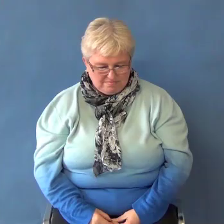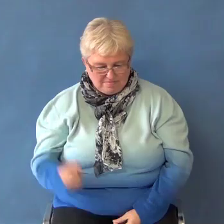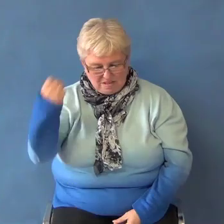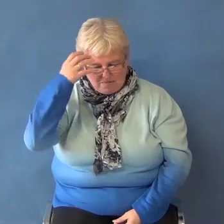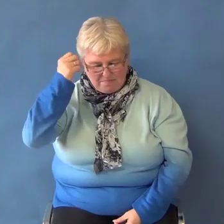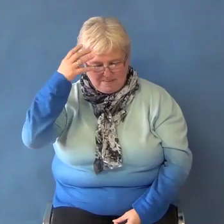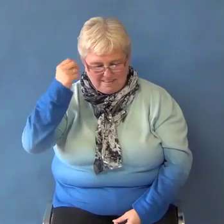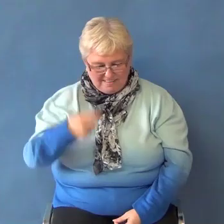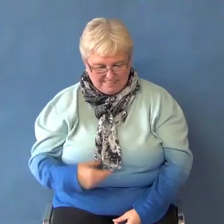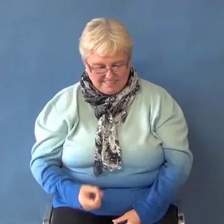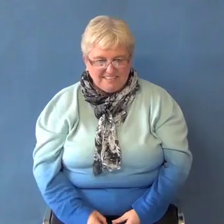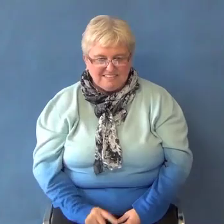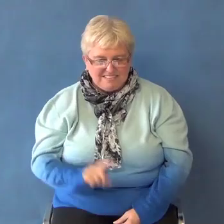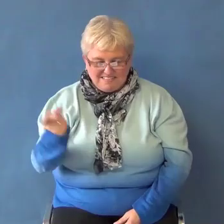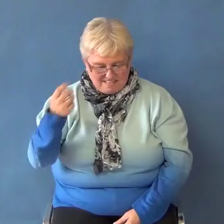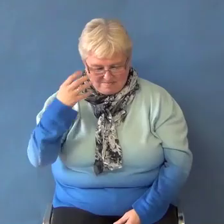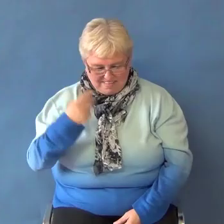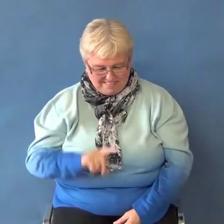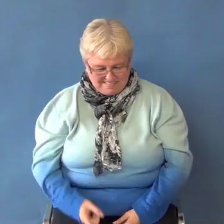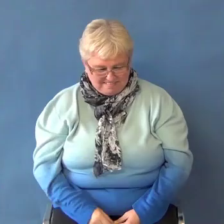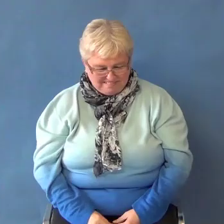Nie wolno się opalać, zakaz opalania się.